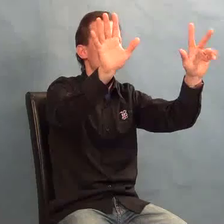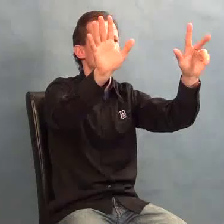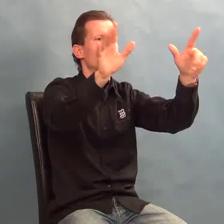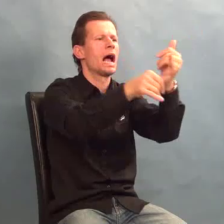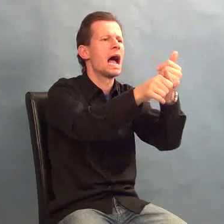Na kawę?